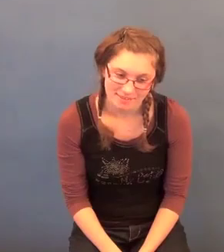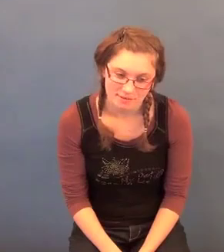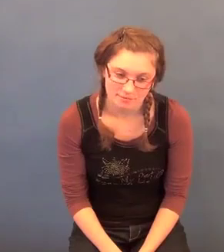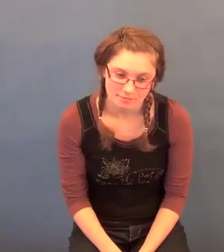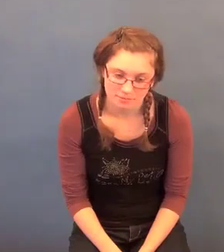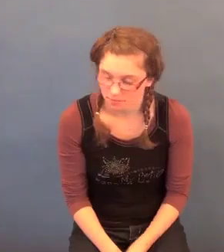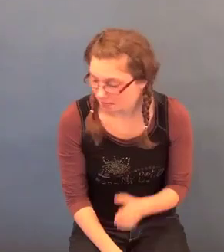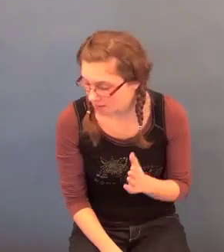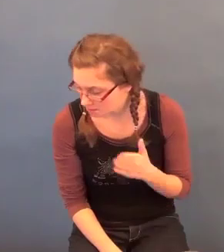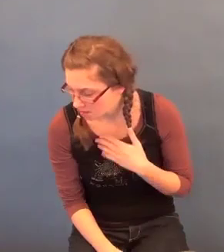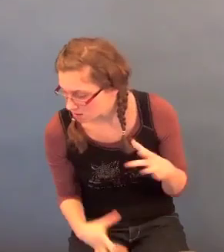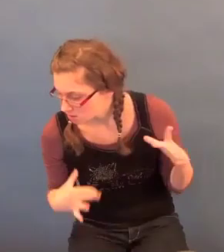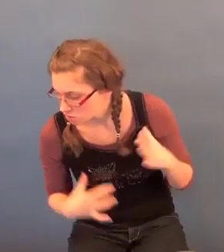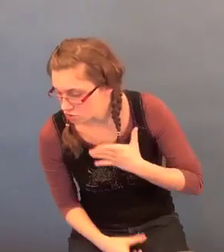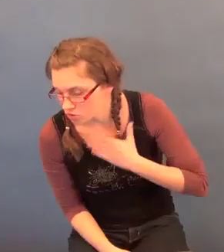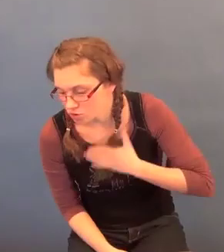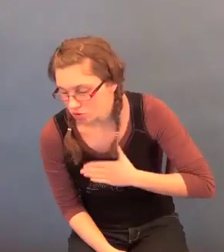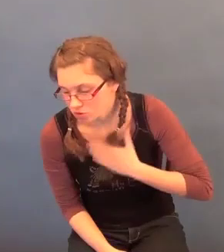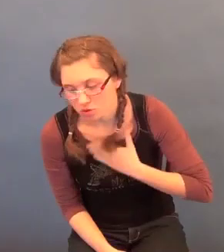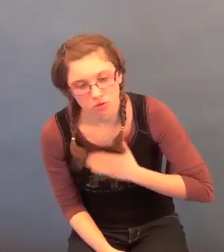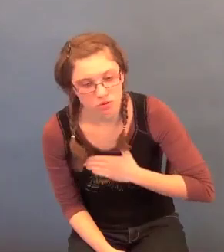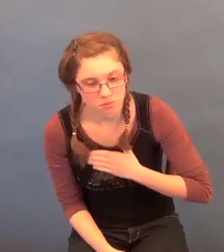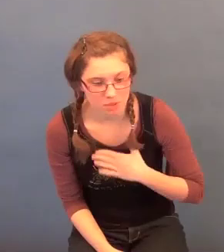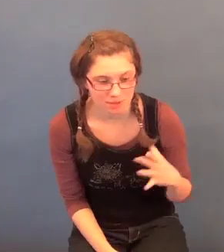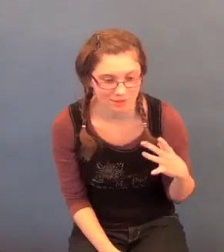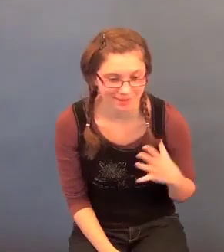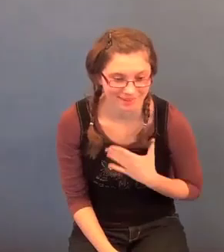Mam wolną sobotę.